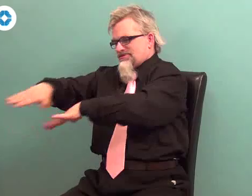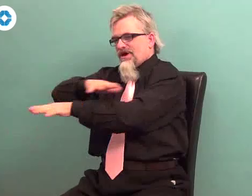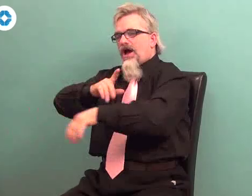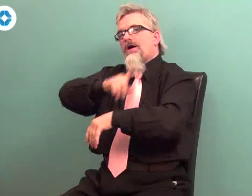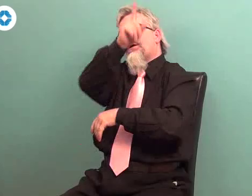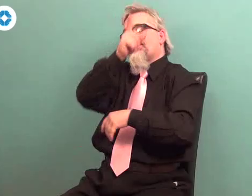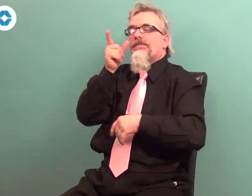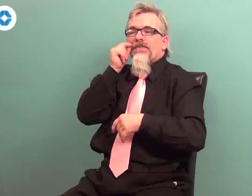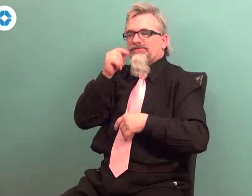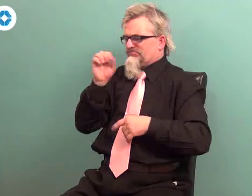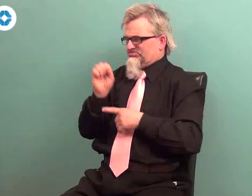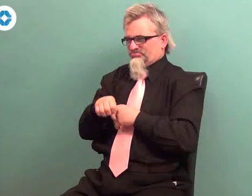Ten na górze zasnął twardo.